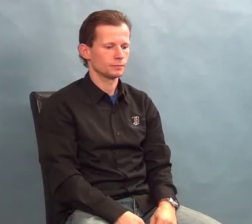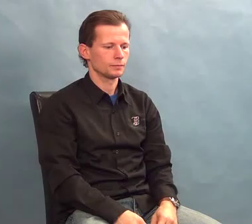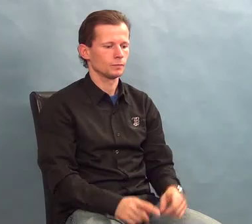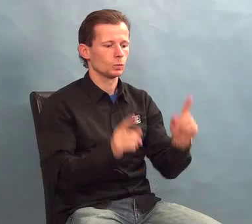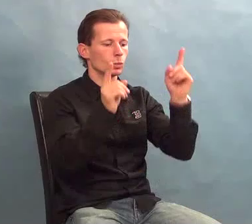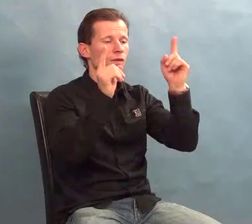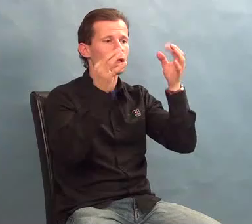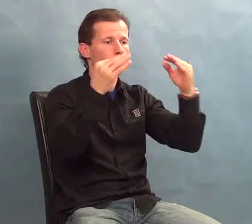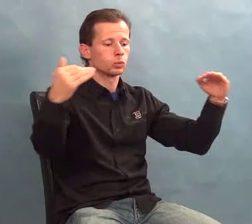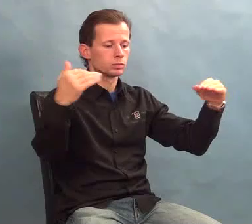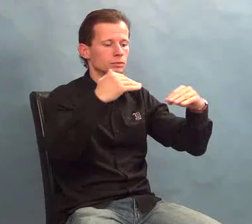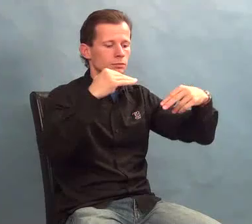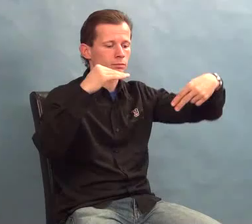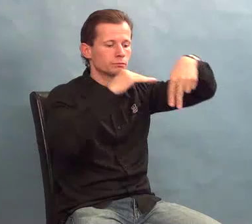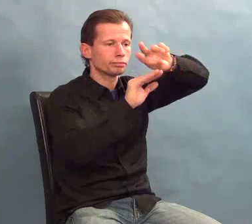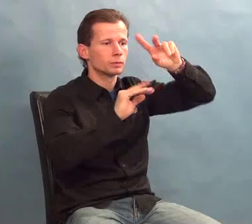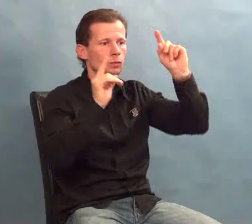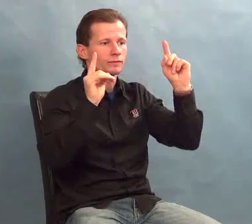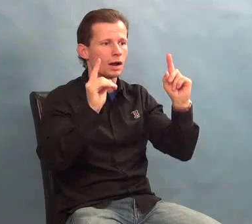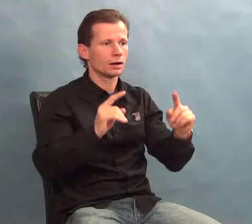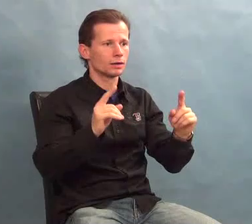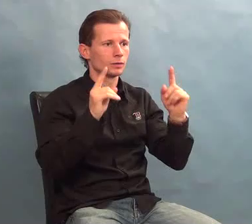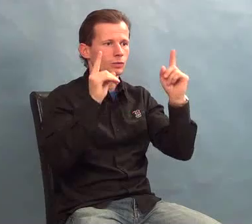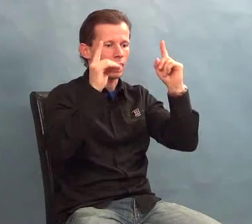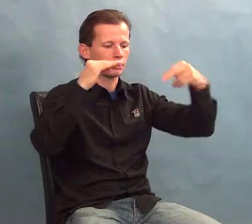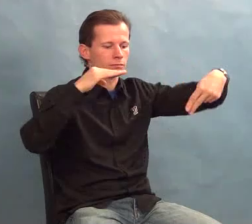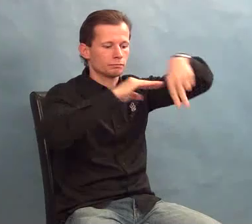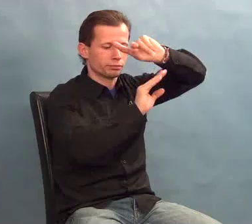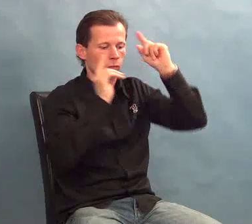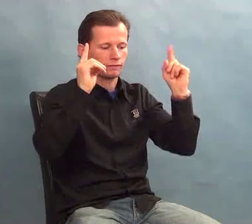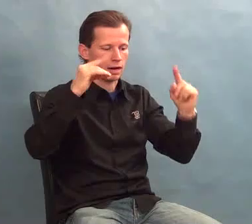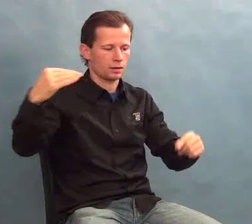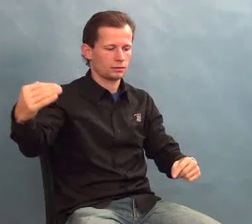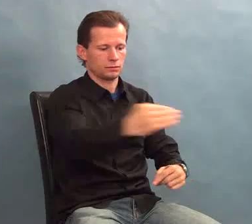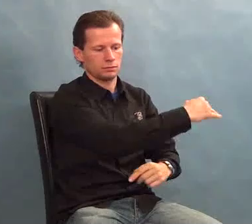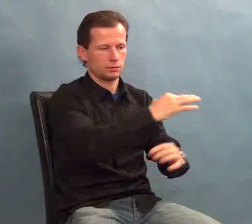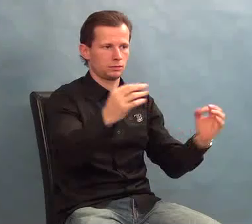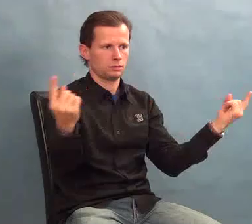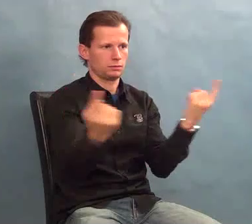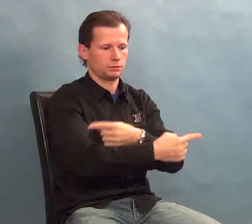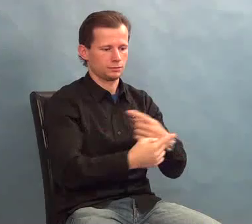Trzeba uważać na nadjeżdżający samochód, aby uniknąć wypadku.